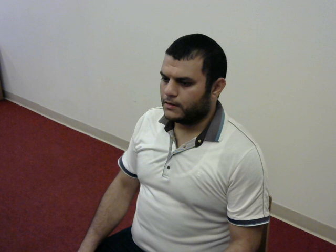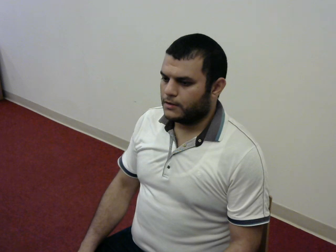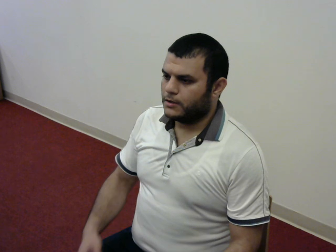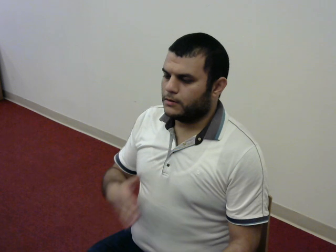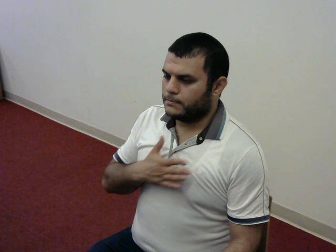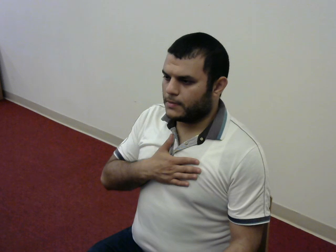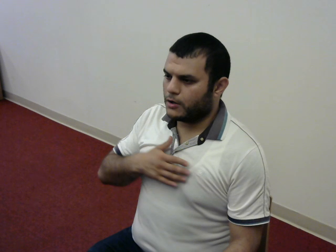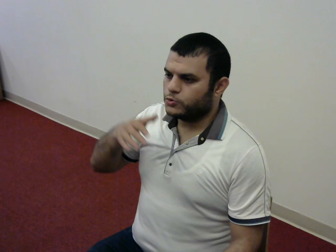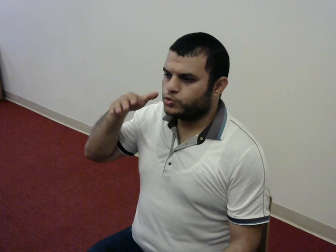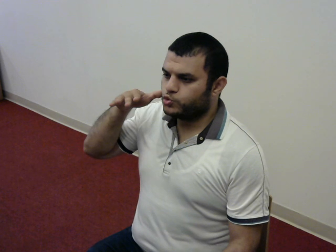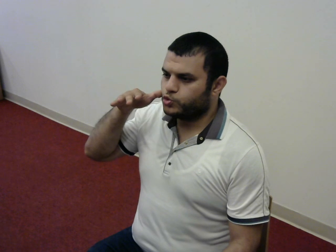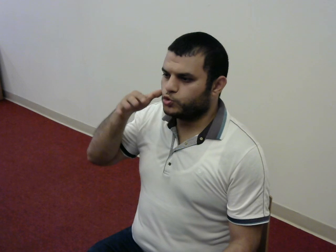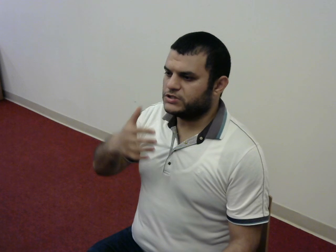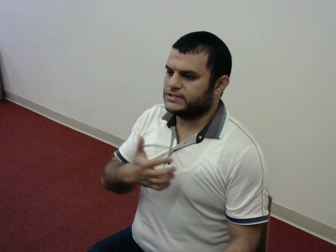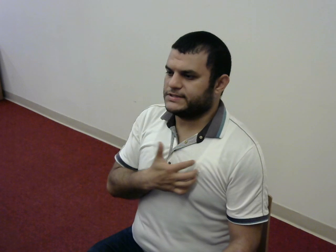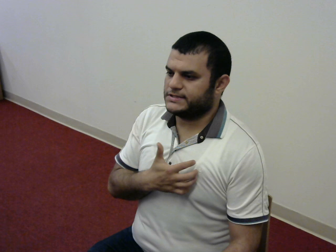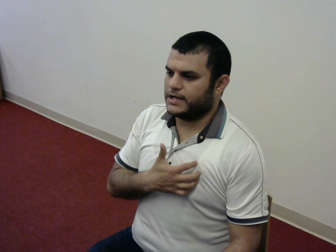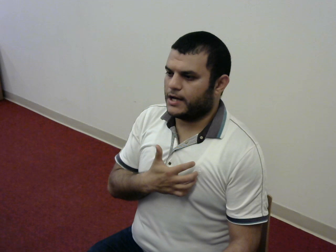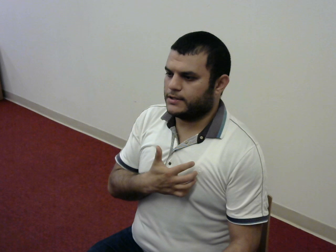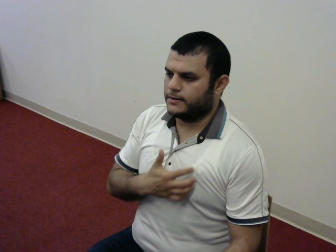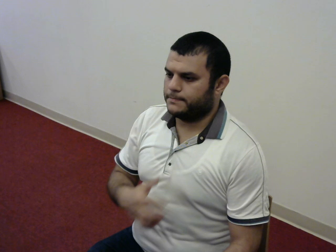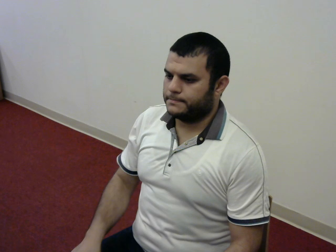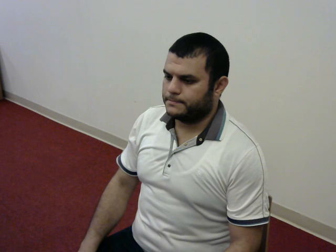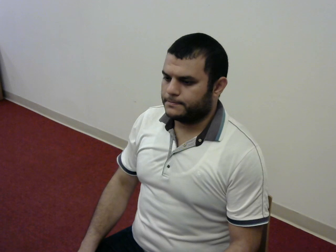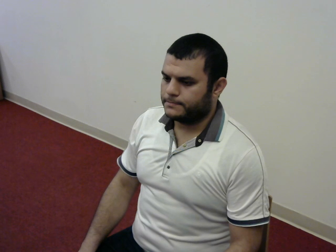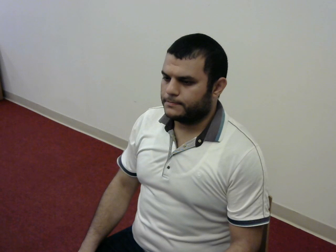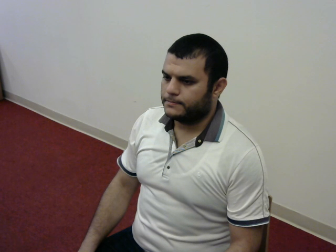Mən su istəyirəm